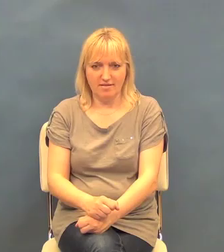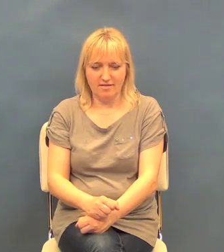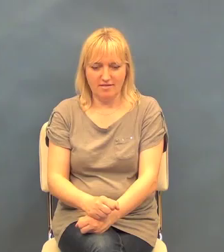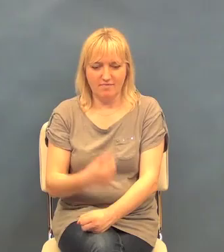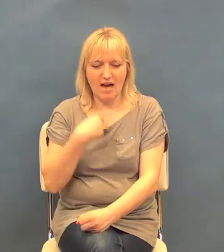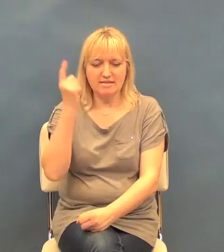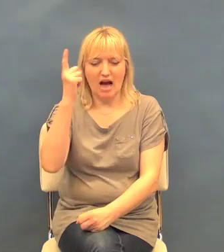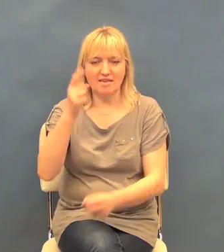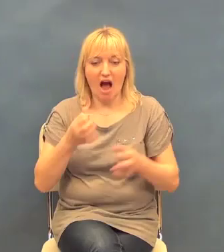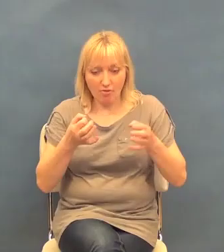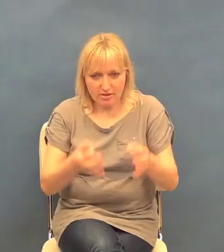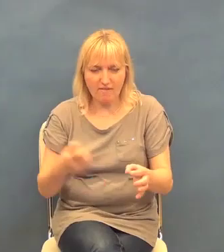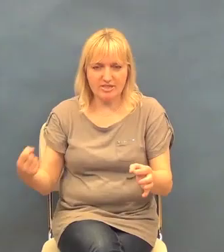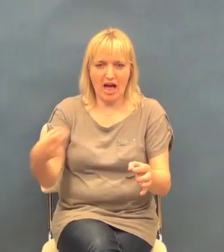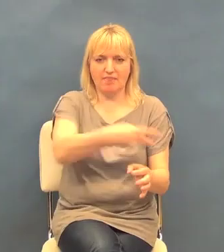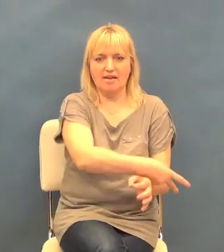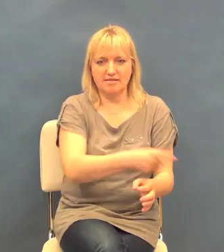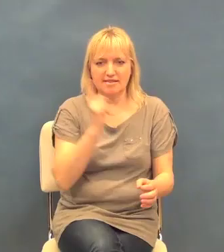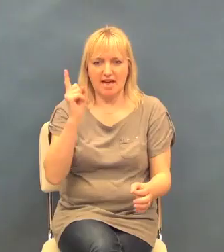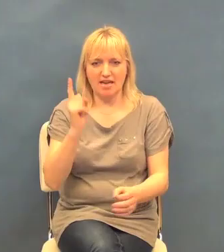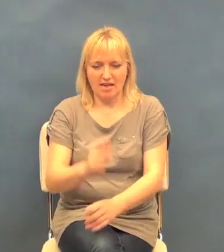Zakaz wsiadania do samochodu, zakaz.